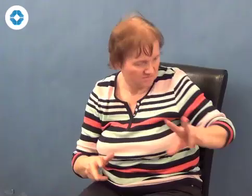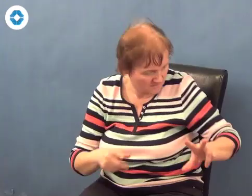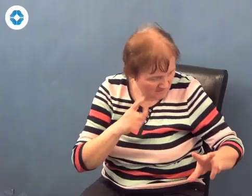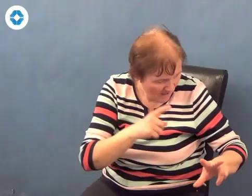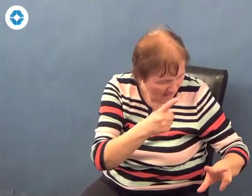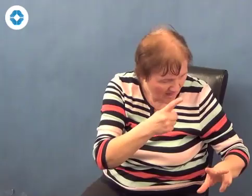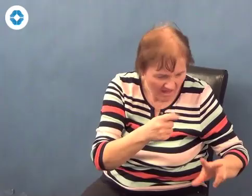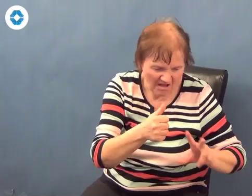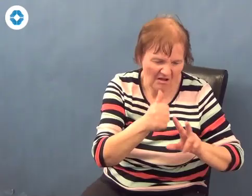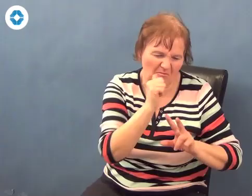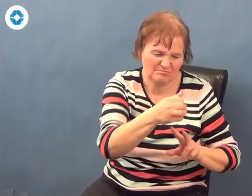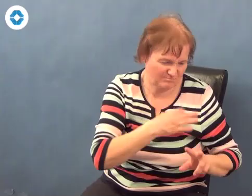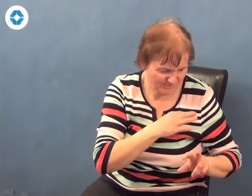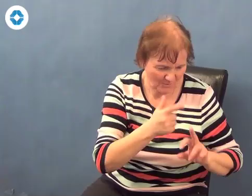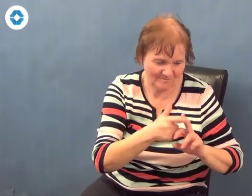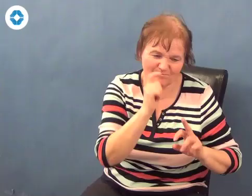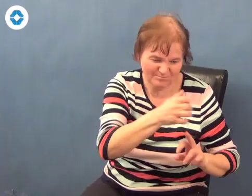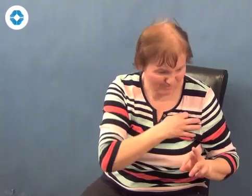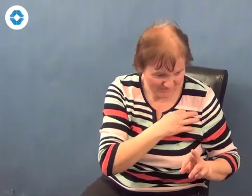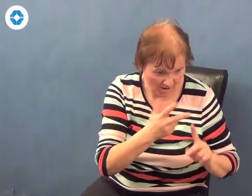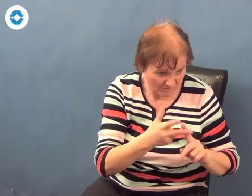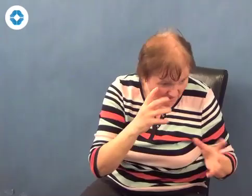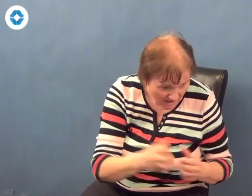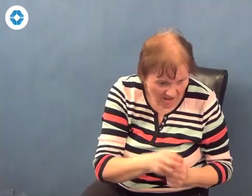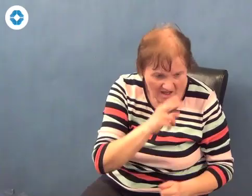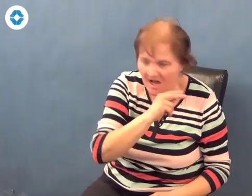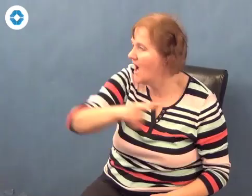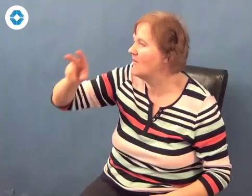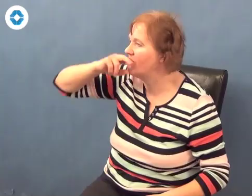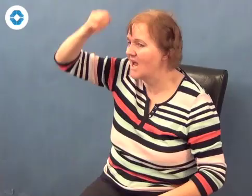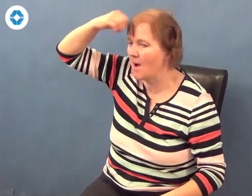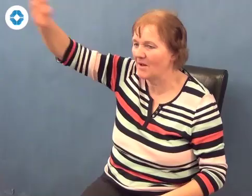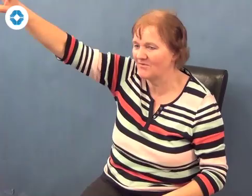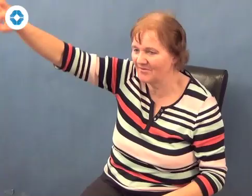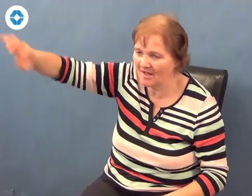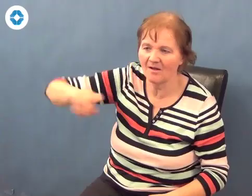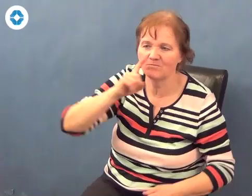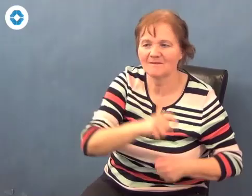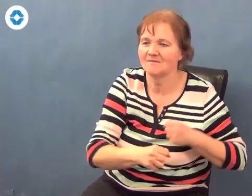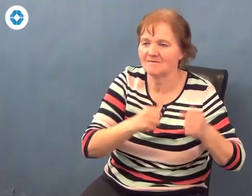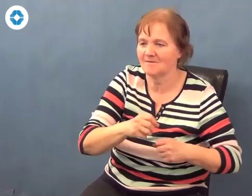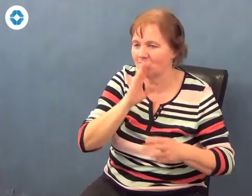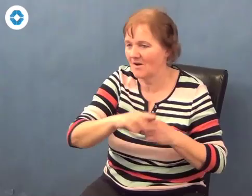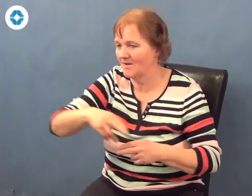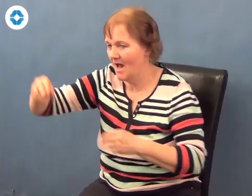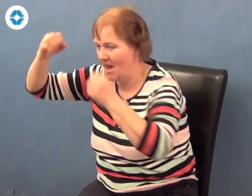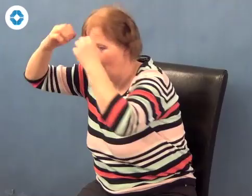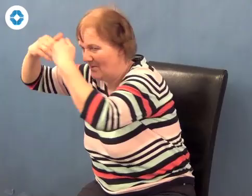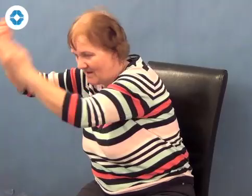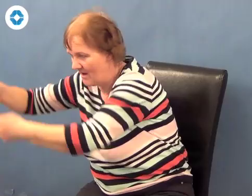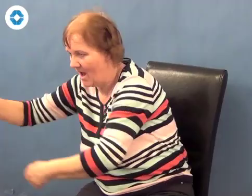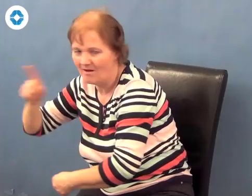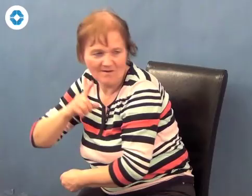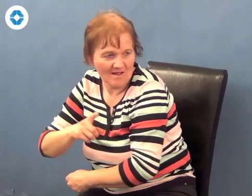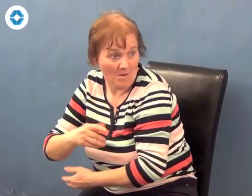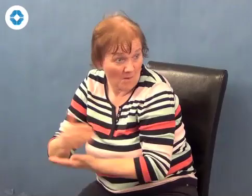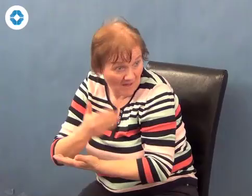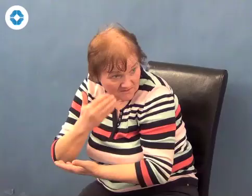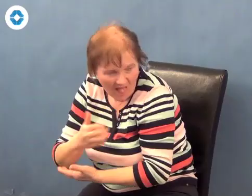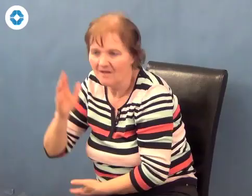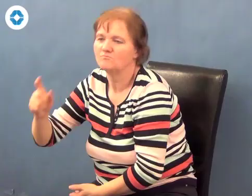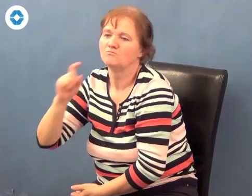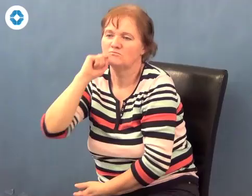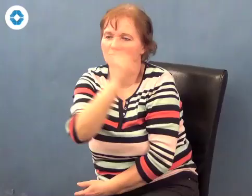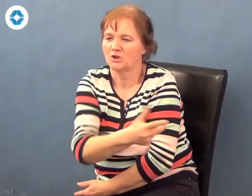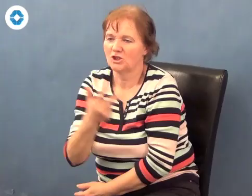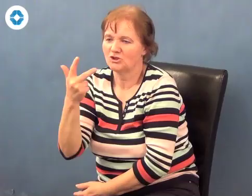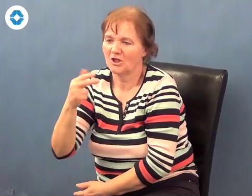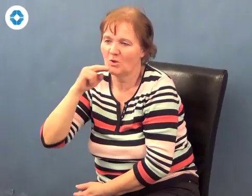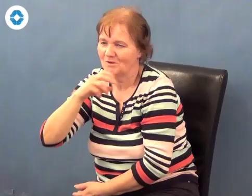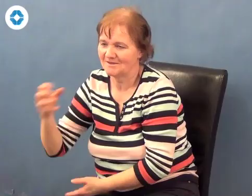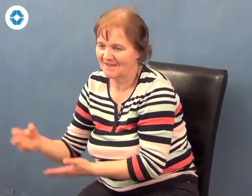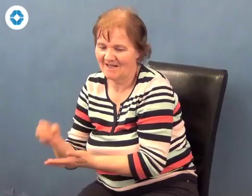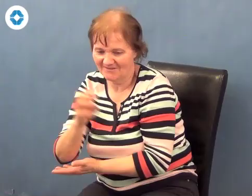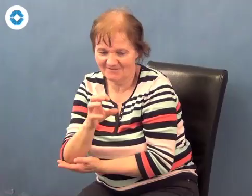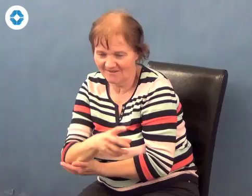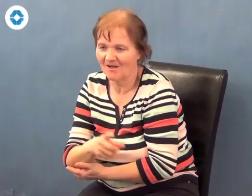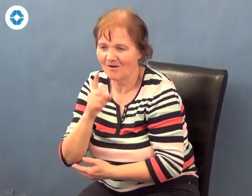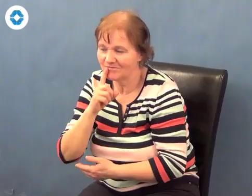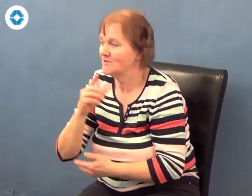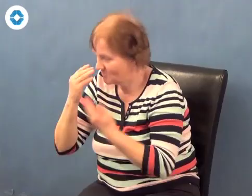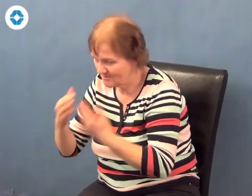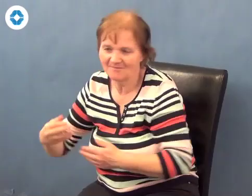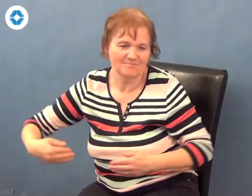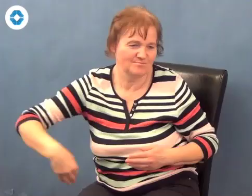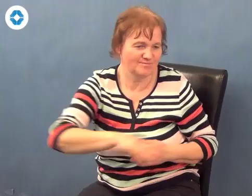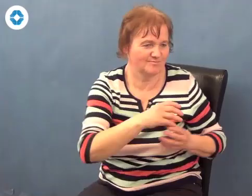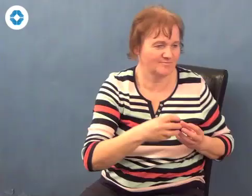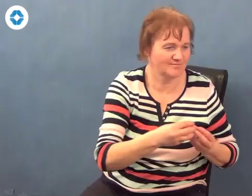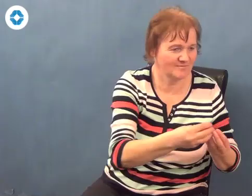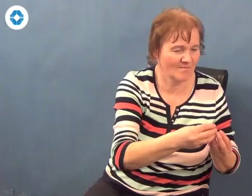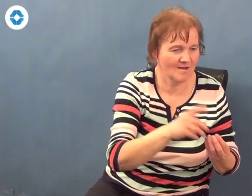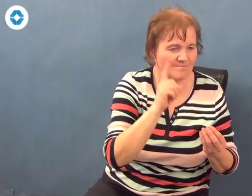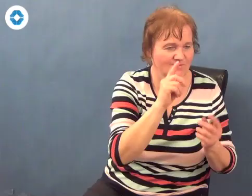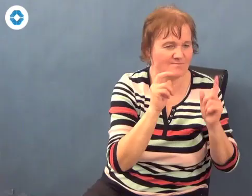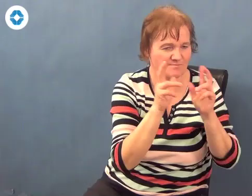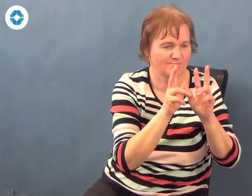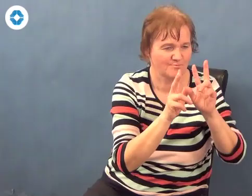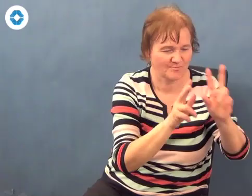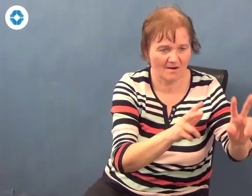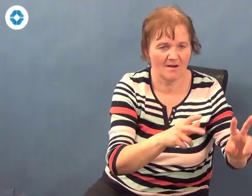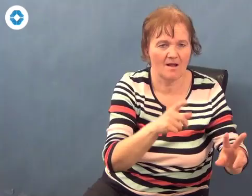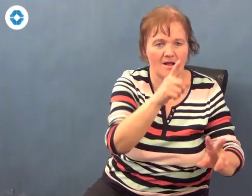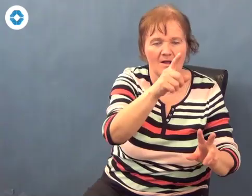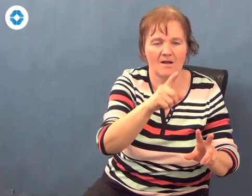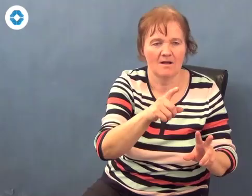Dwaj pierwsi nic nie zrobili, trzeci podniósł kapelusz z ziemi. Pobiegł do chłopca na rowerze i mu go oddał. Chłopiec podziękował i dał trzy gruszki. Trzech chłopców się oddaliło.